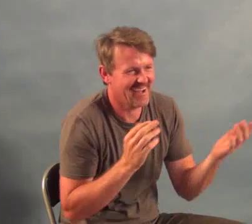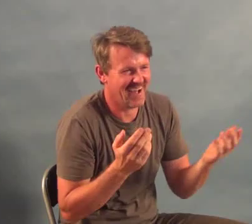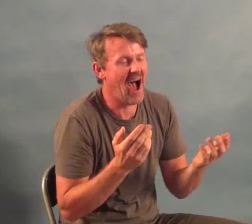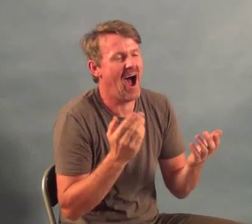To już wszystko.